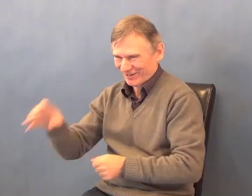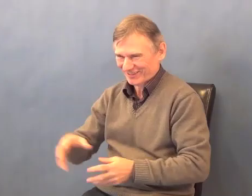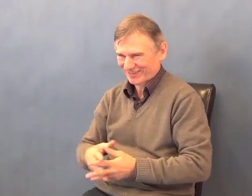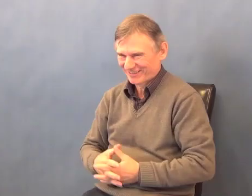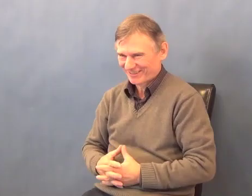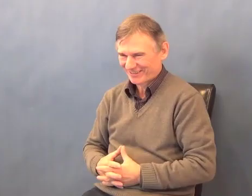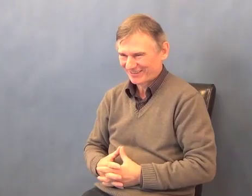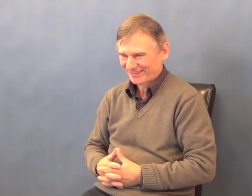Kawiarnia Gong.